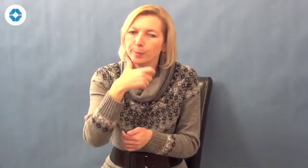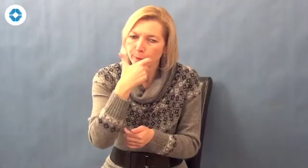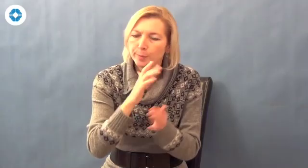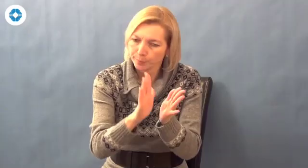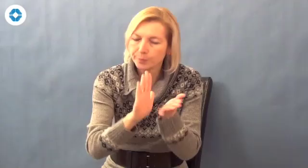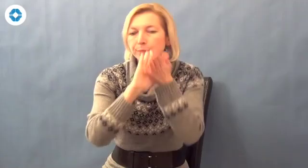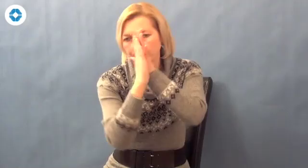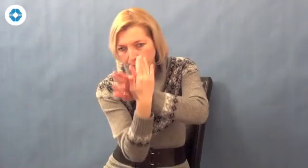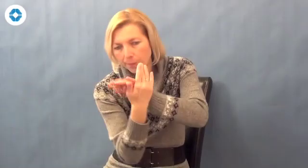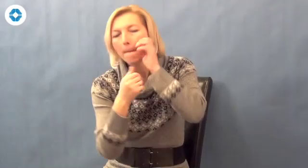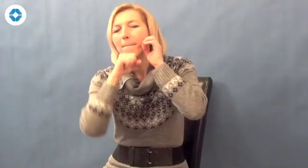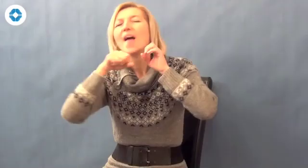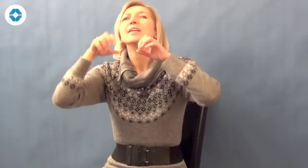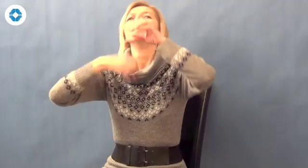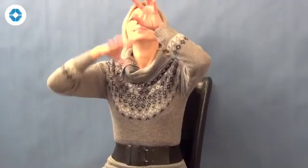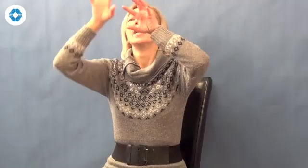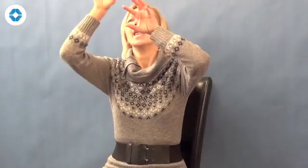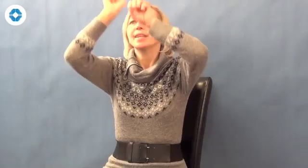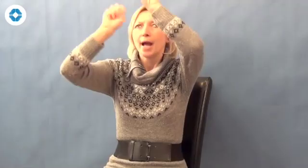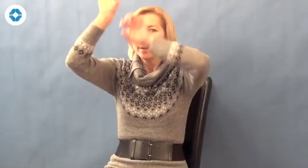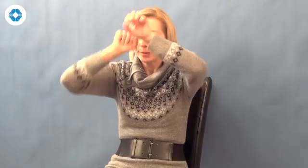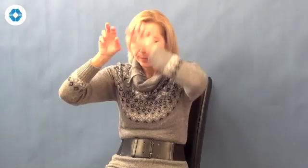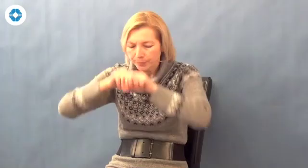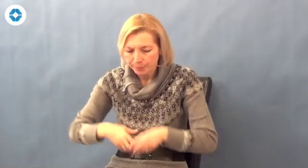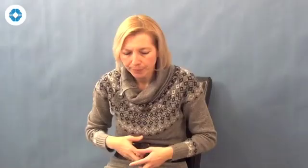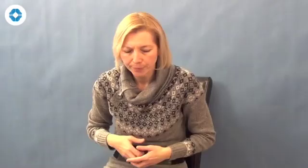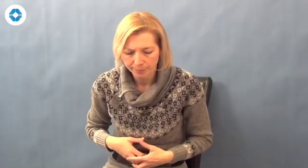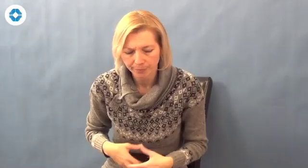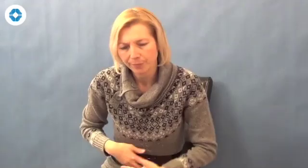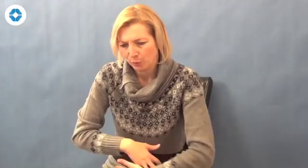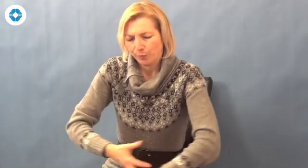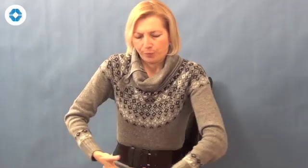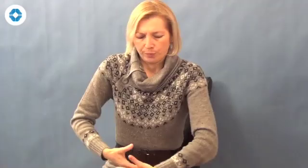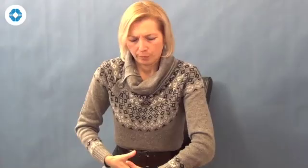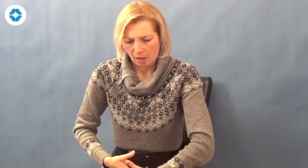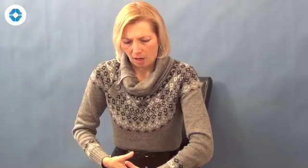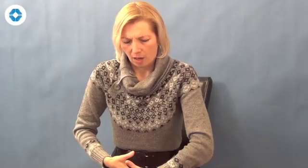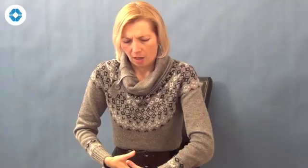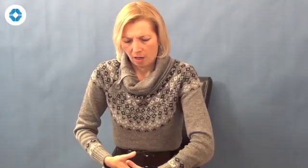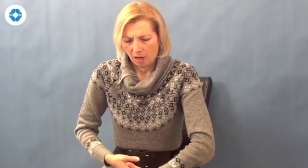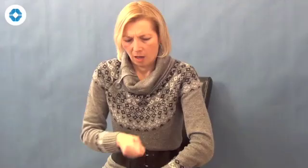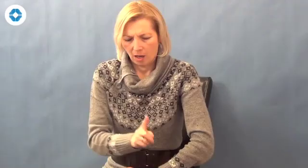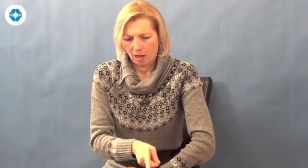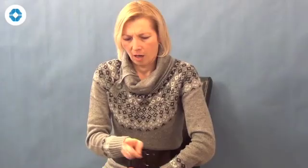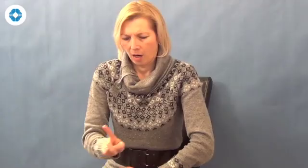W następnej scenie ten stary pan schodzi z drabiny i zanim wyrzuci gruszki z fartucha, coś zwraca jego uwagę. Liczy kosze.